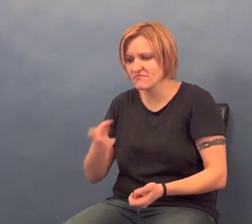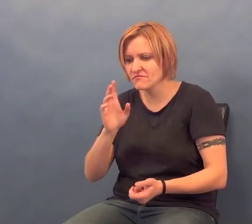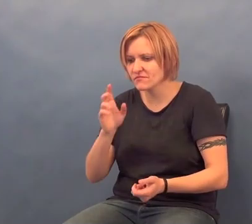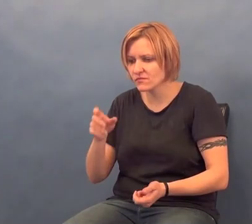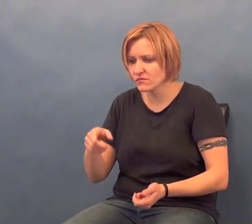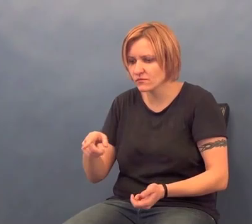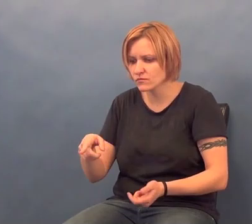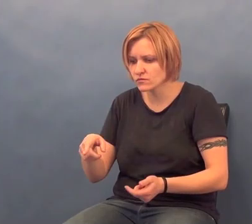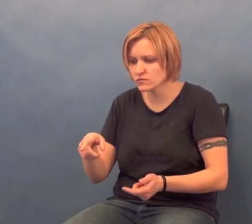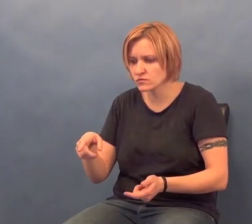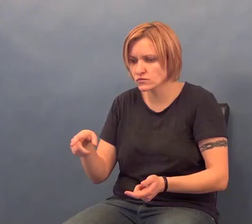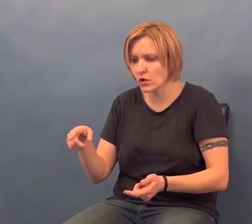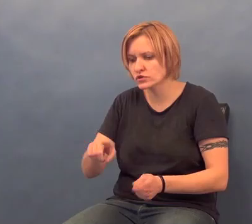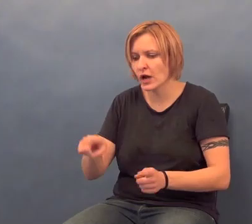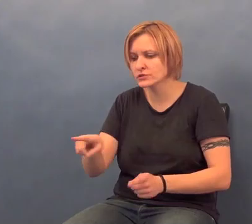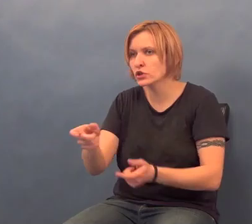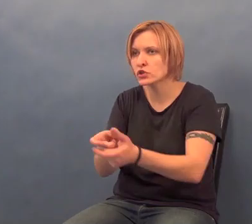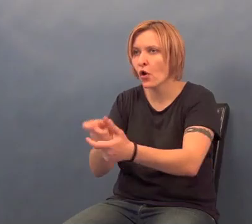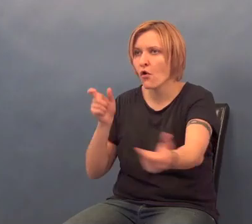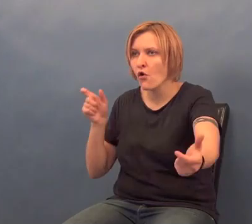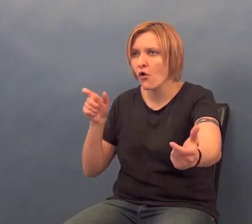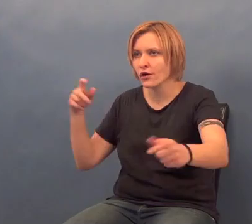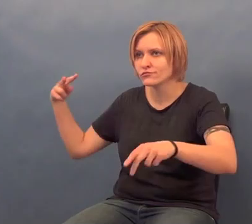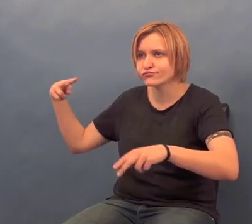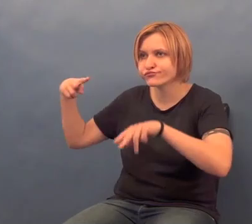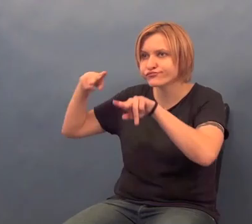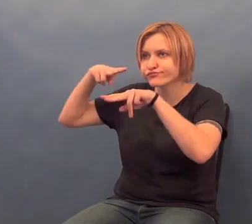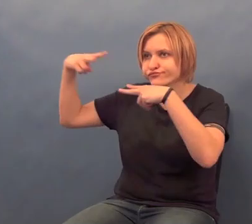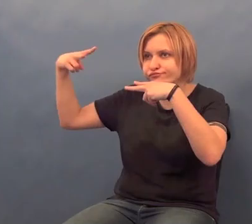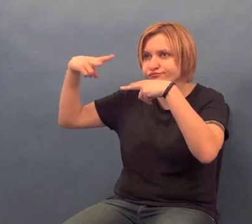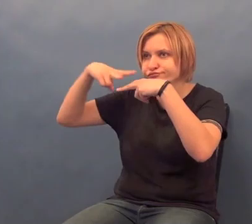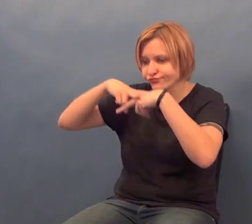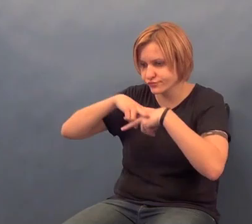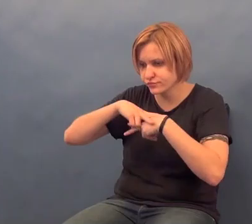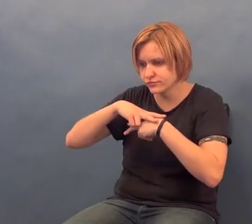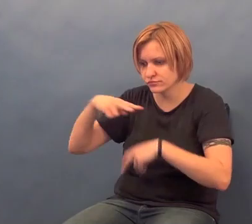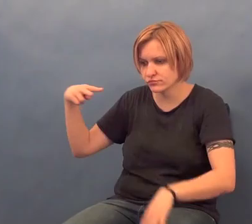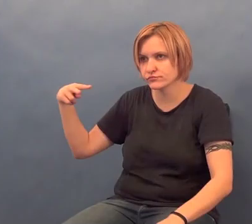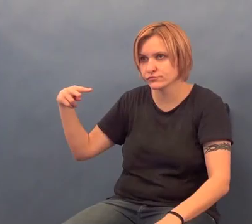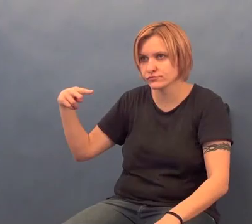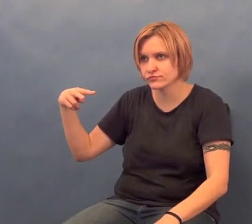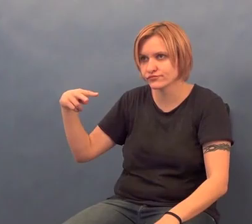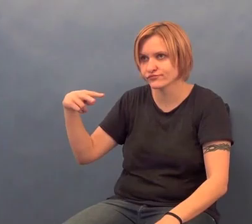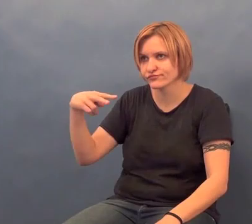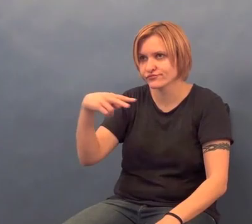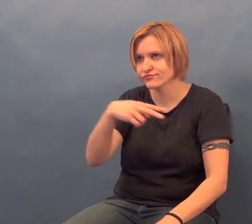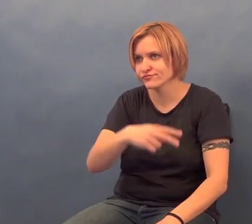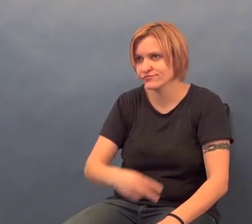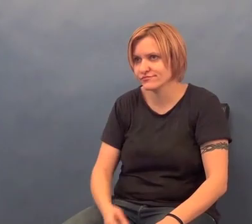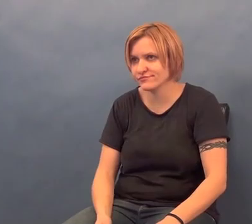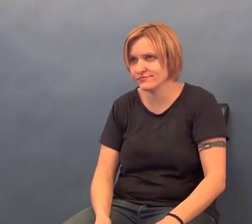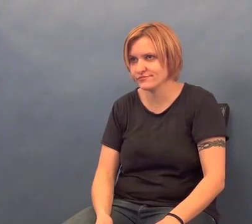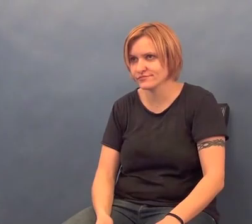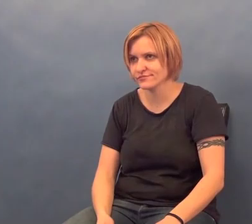To, to jest tor. Tory łączą się i jeździ po nich pojazd.